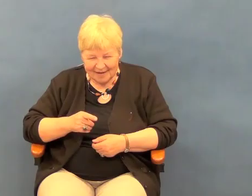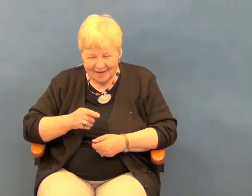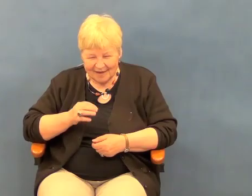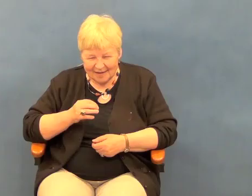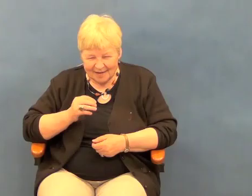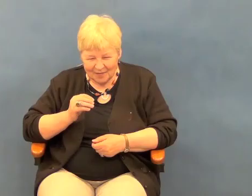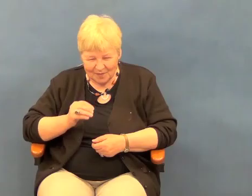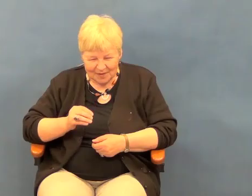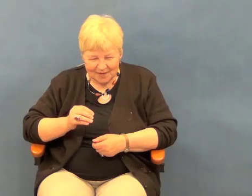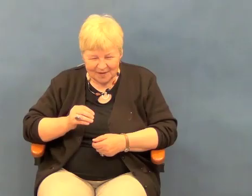Pocałunek...